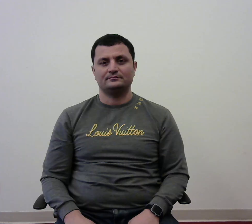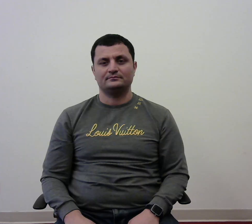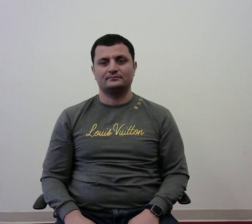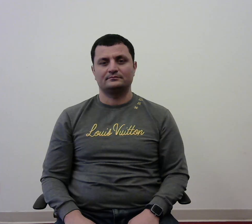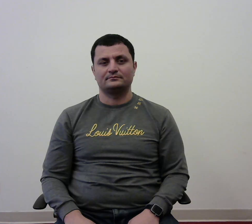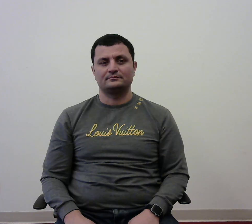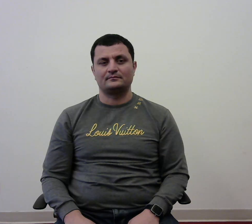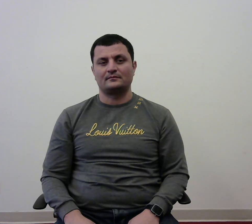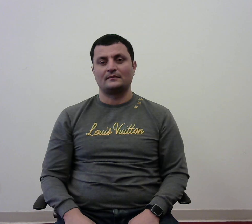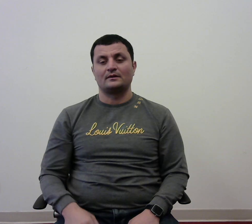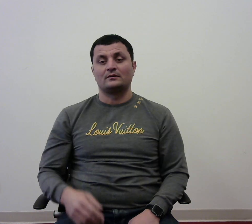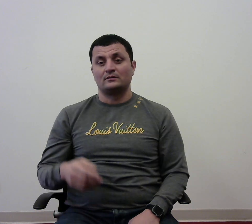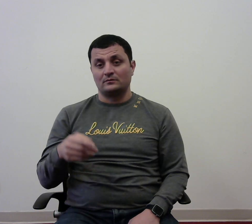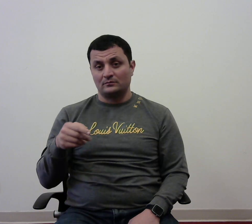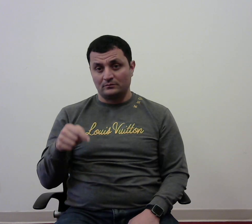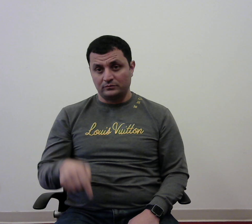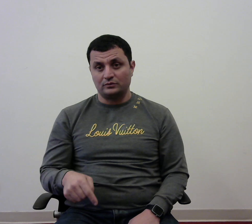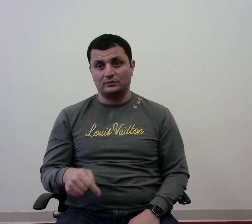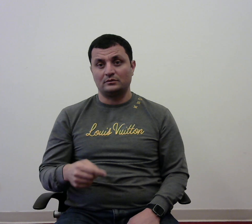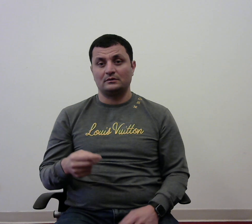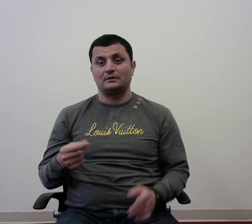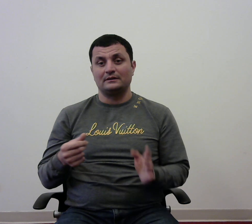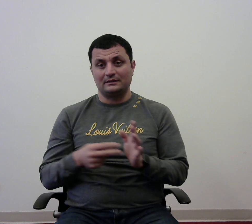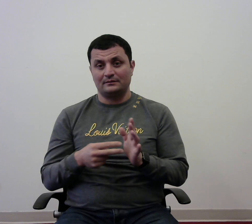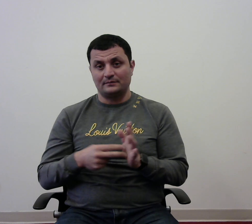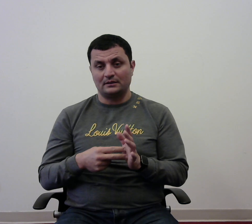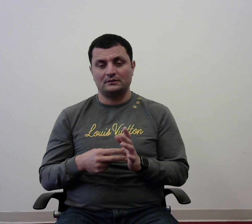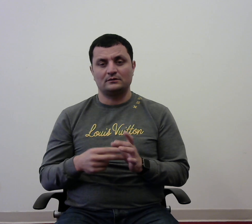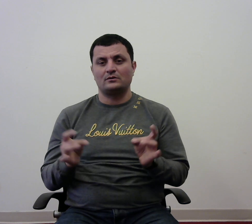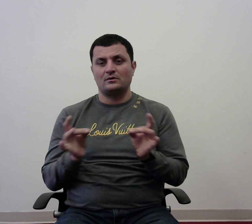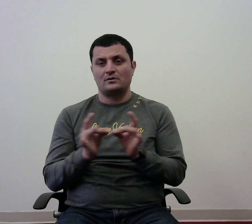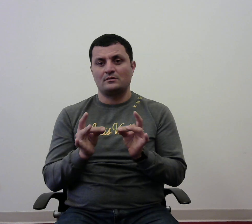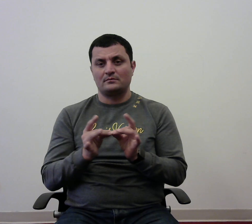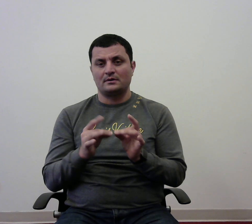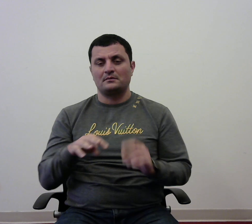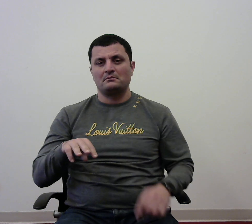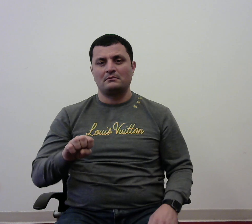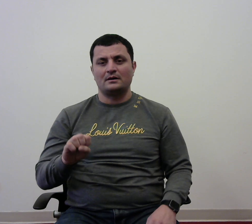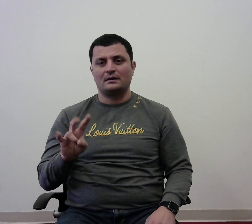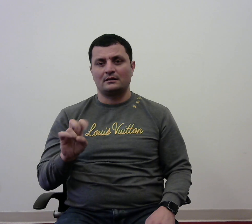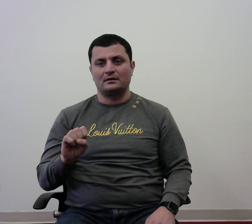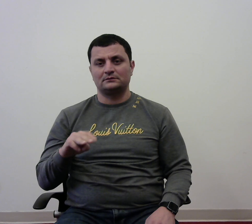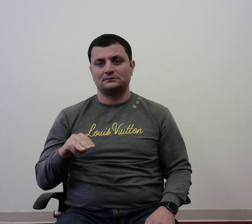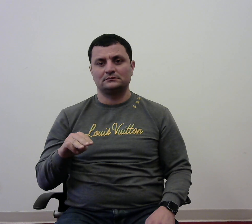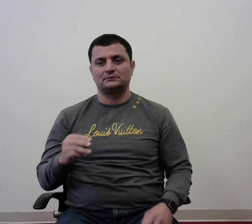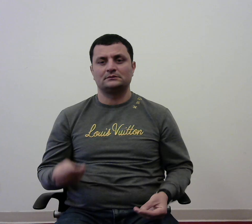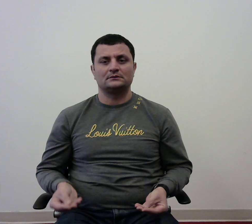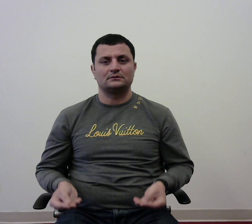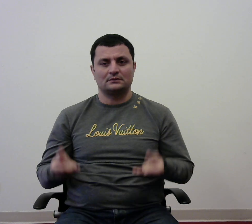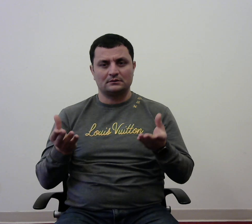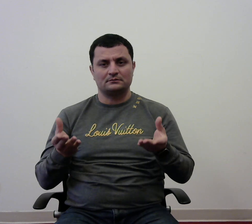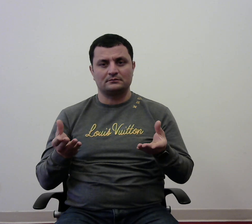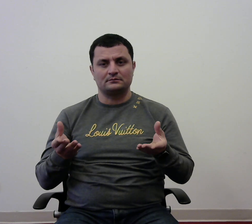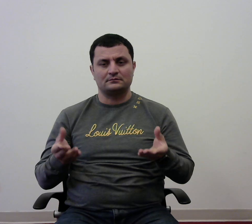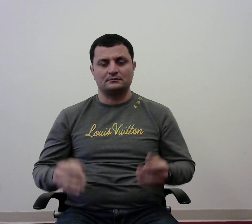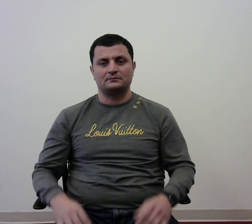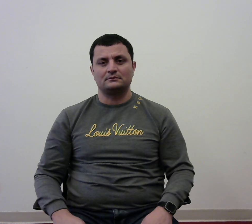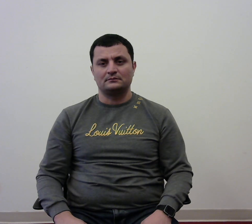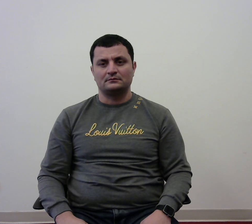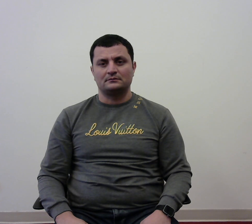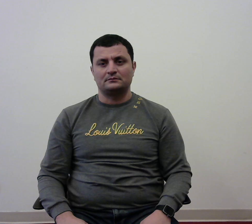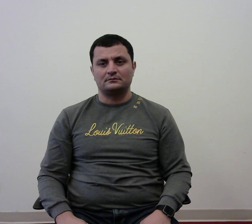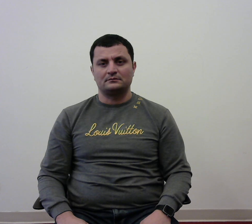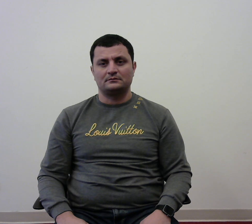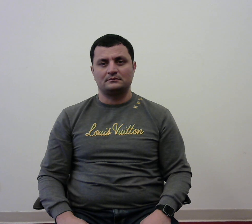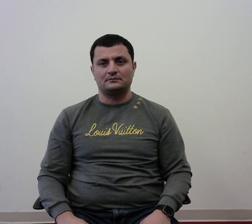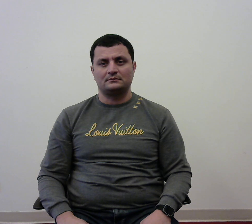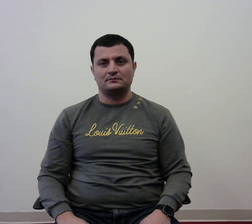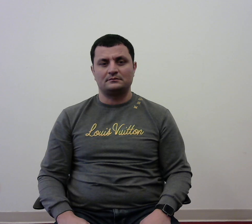Bunun qiyməti 10 manat qalxıb